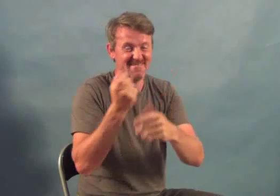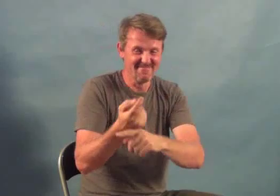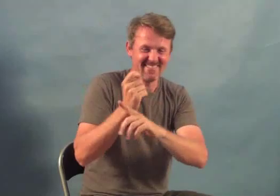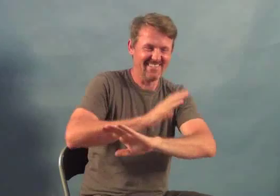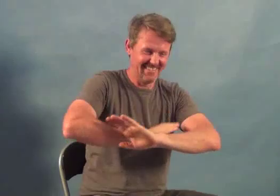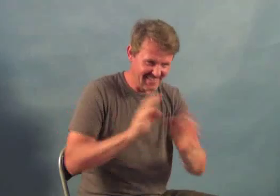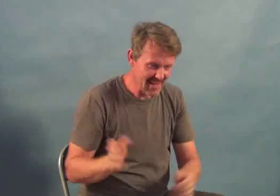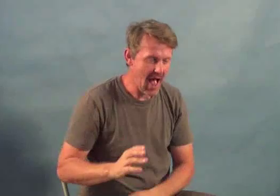Skończył rzucać.